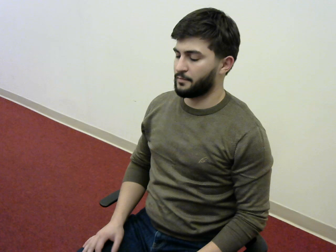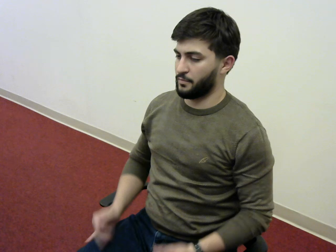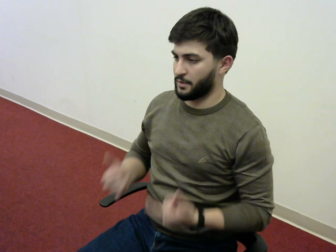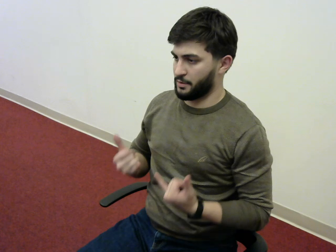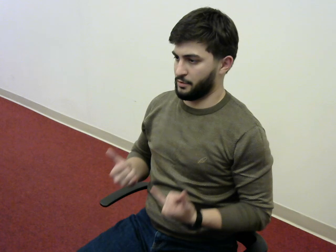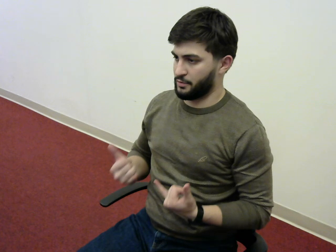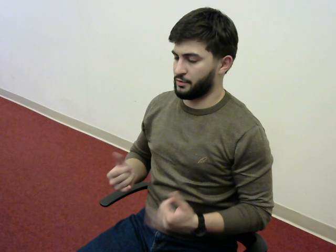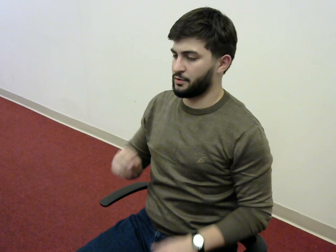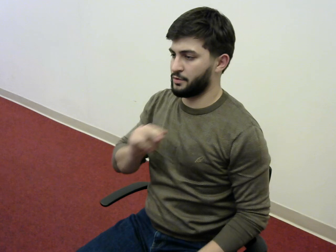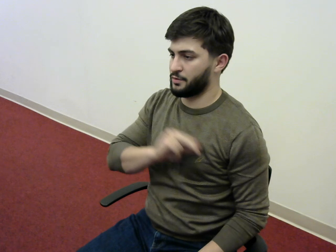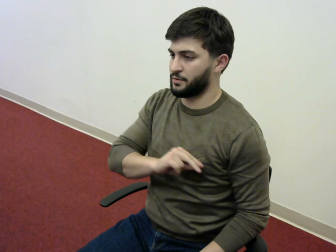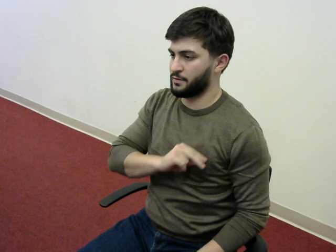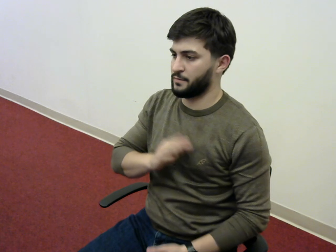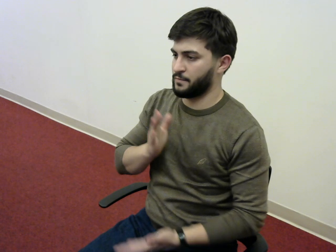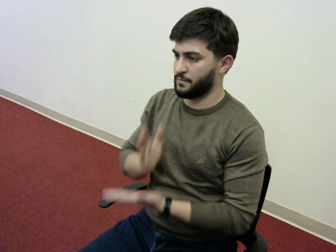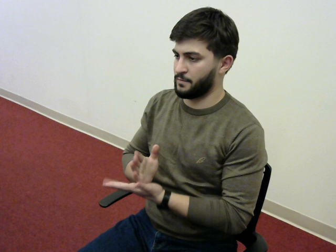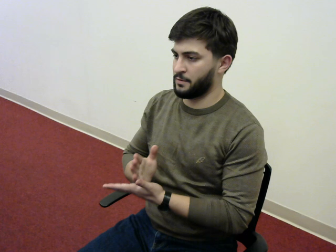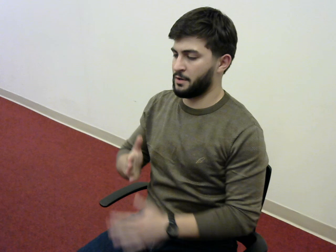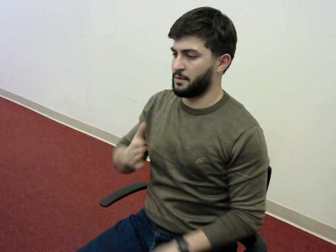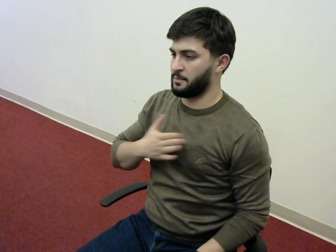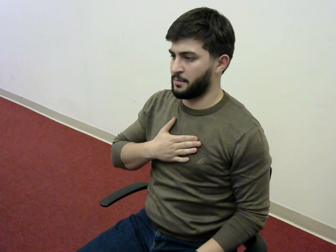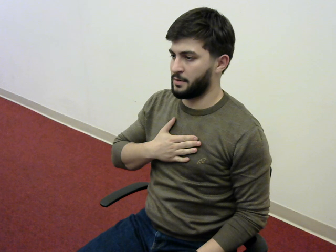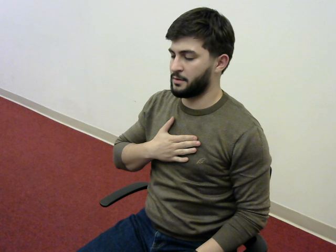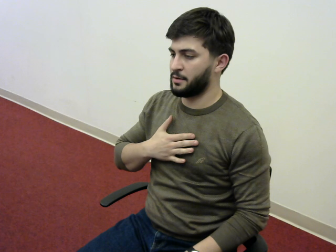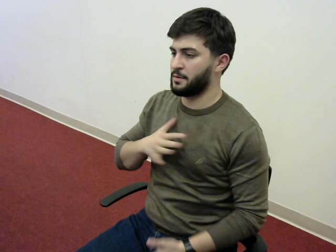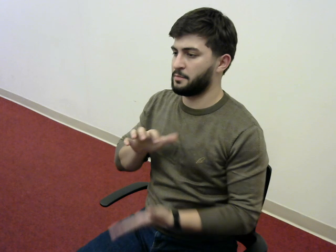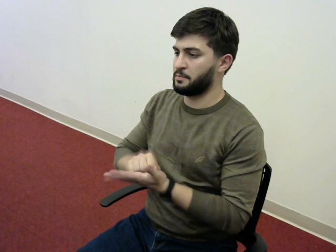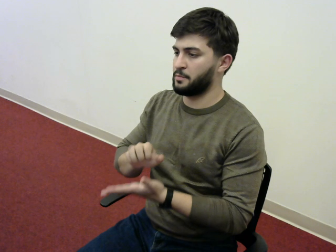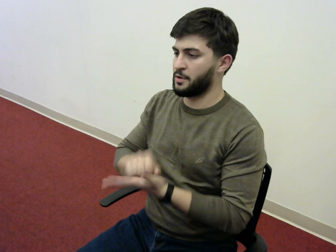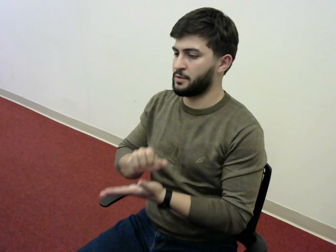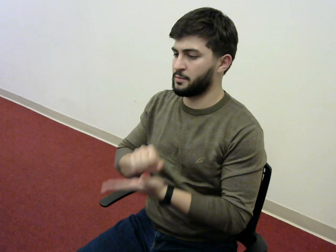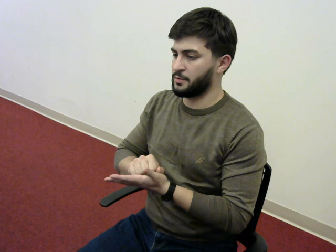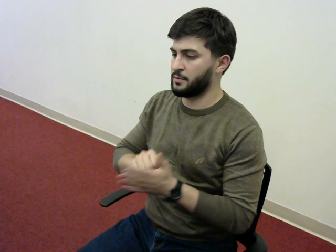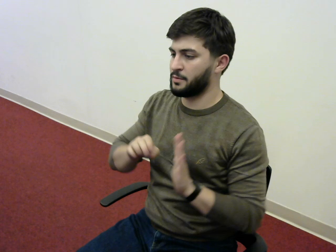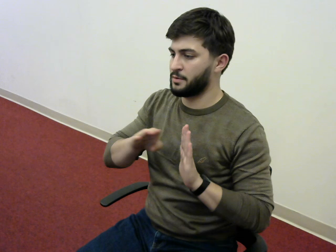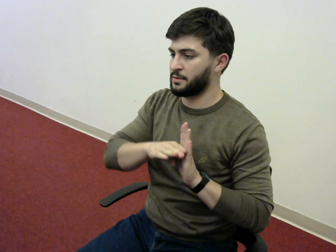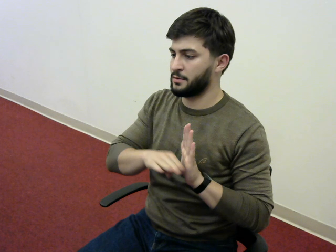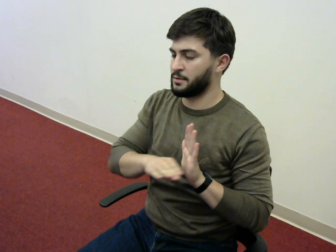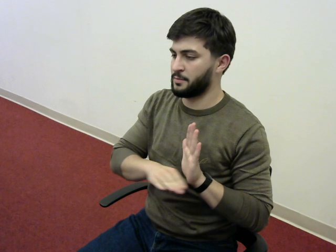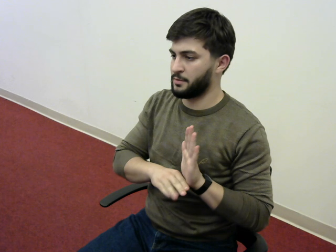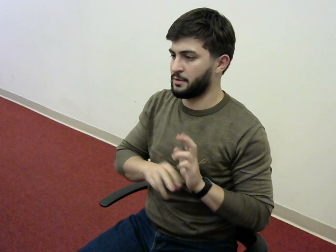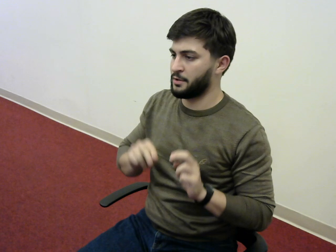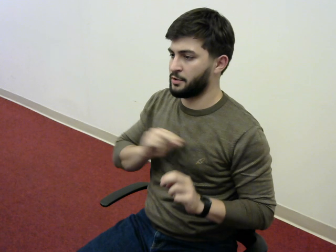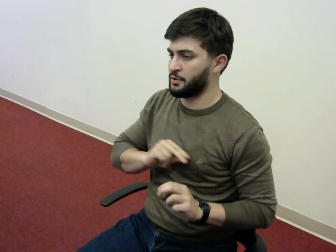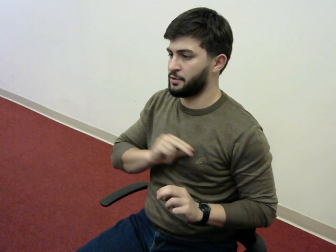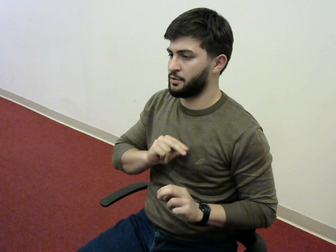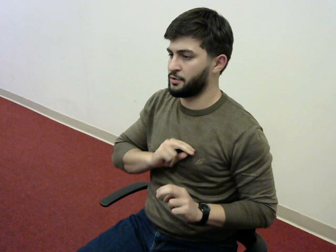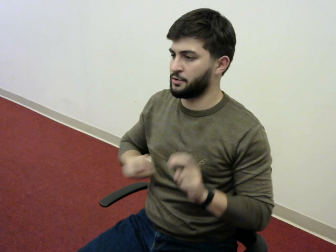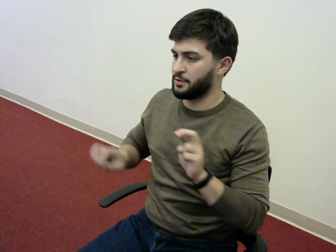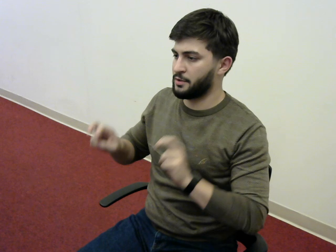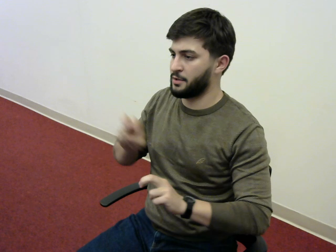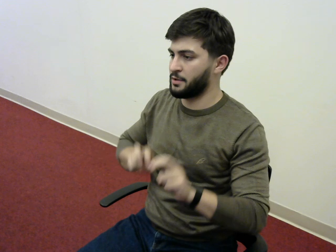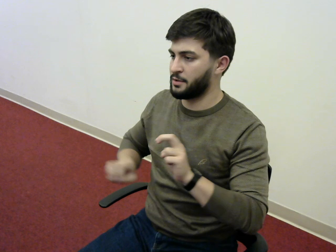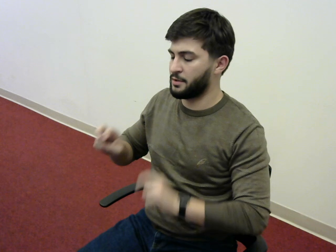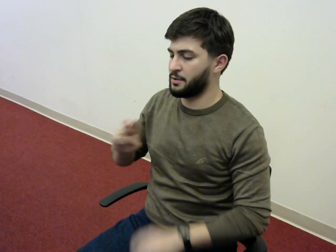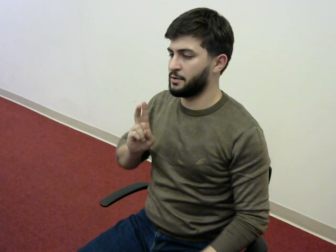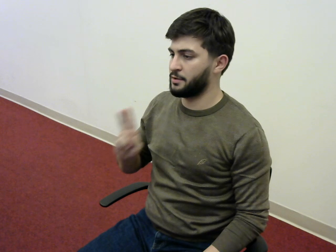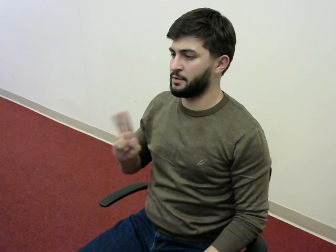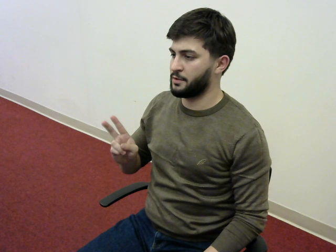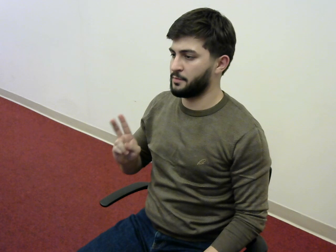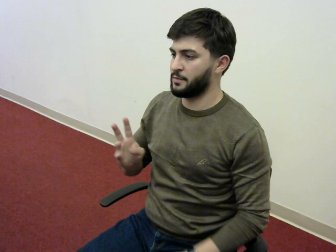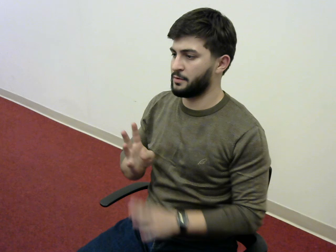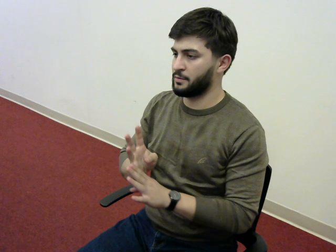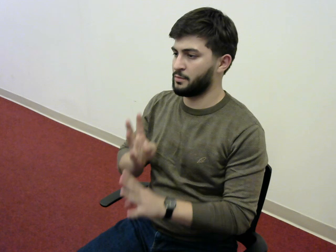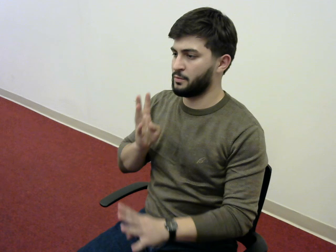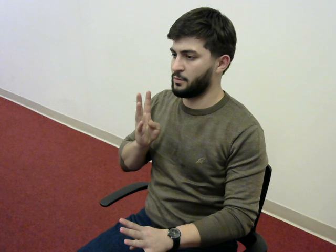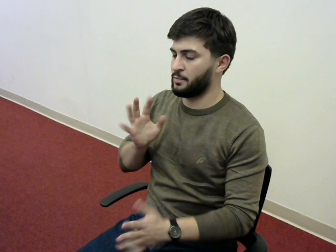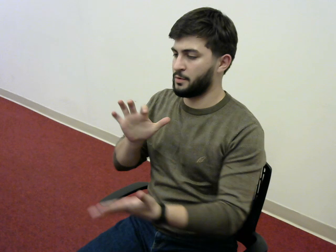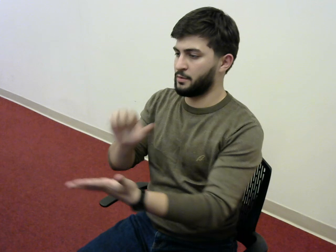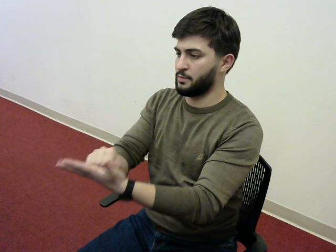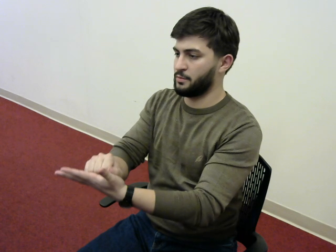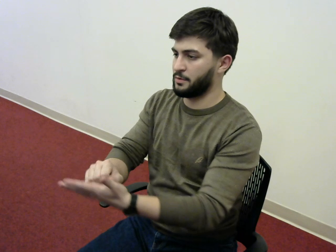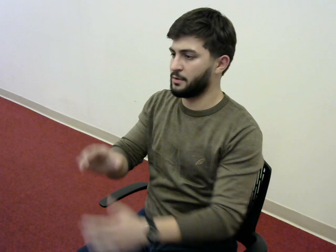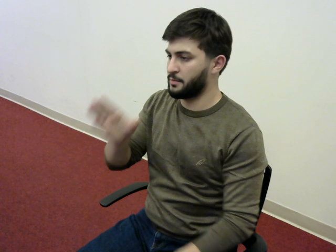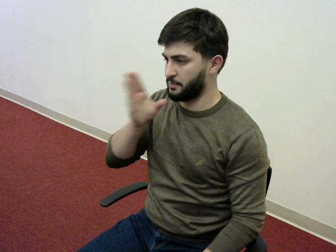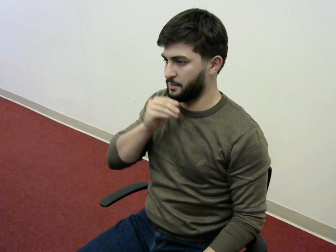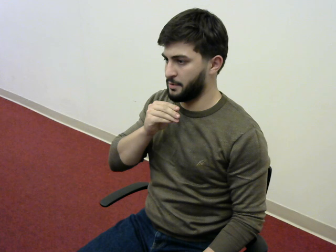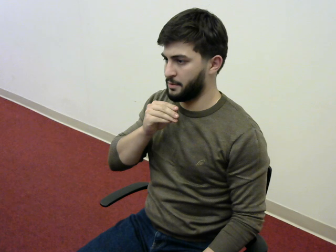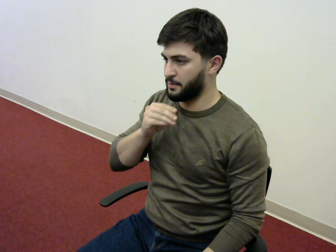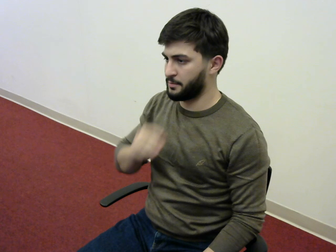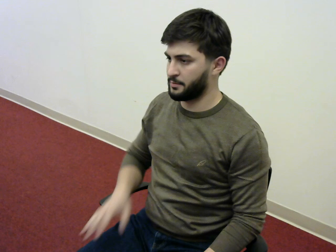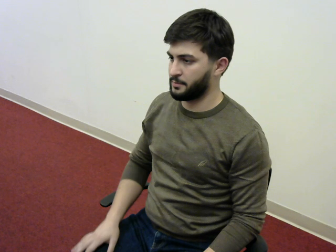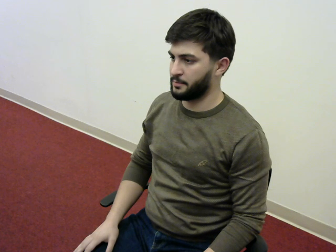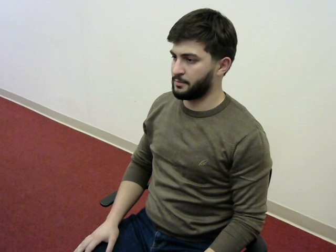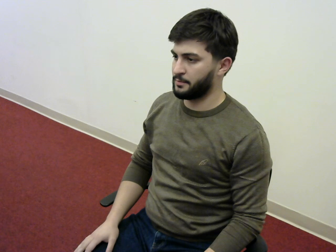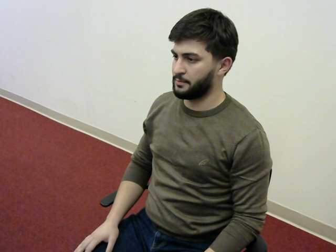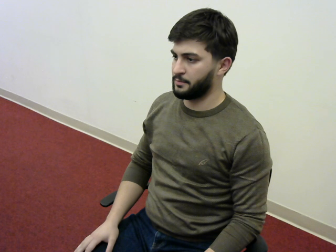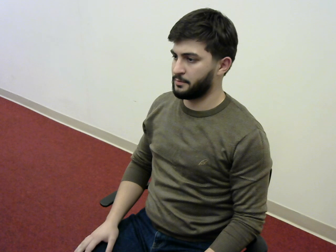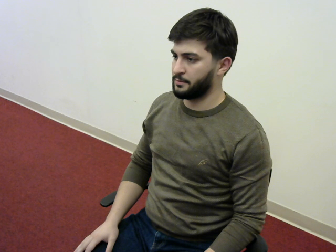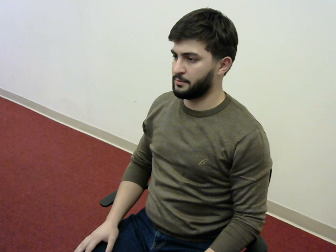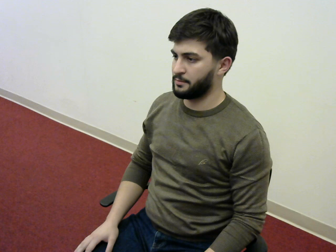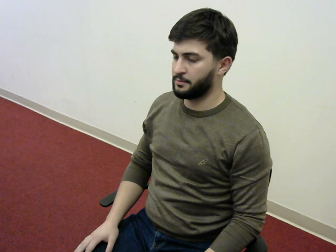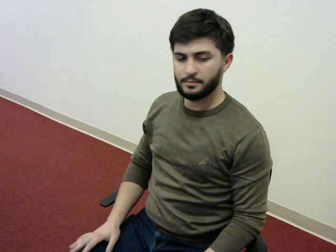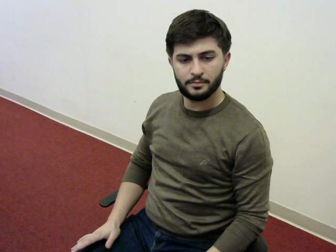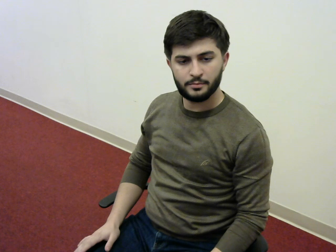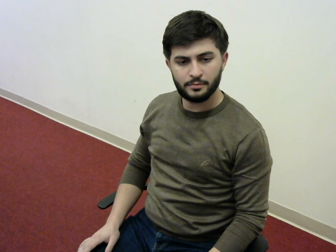İndi işim var, mən Məşğulluq sistemində iş axtaran kimi növbə tuta bilərəmmi?